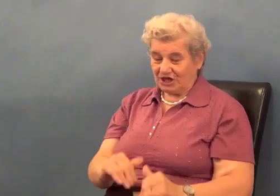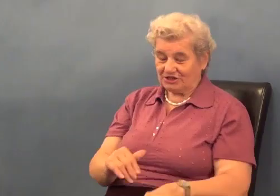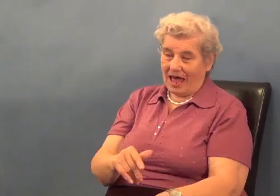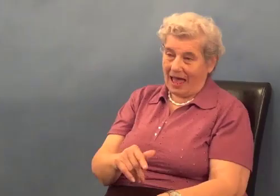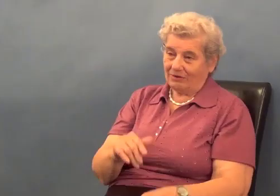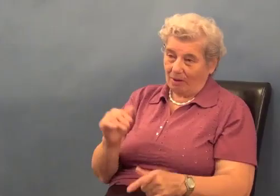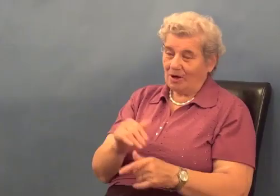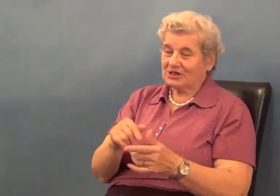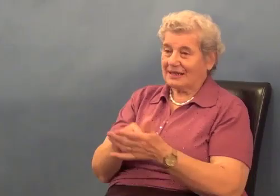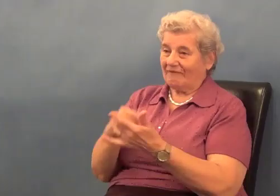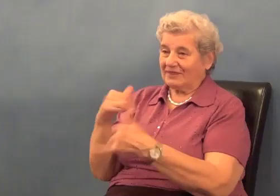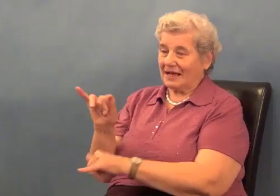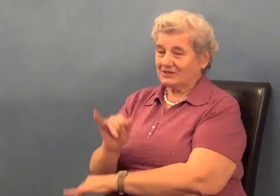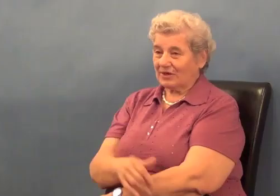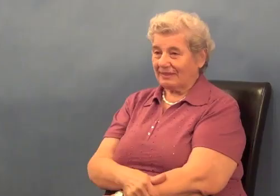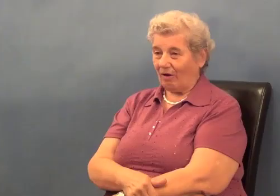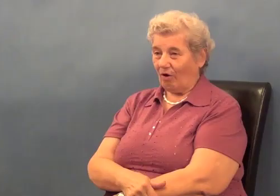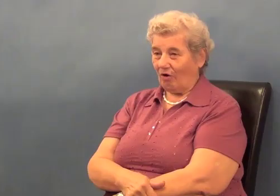To może ten niski trafi w coś innego.